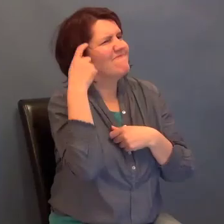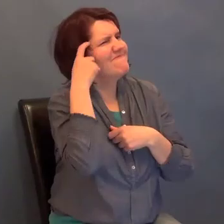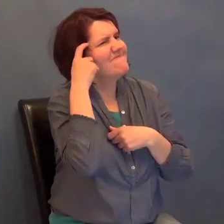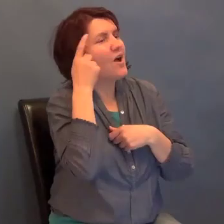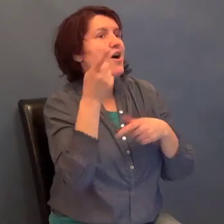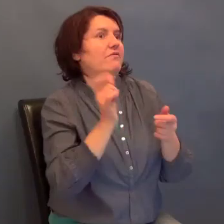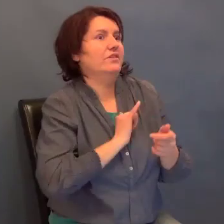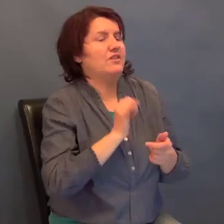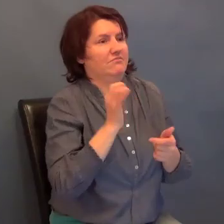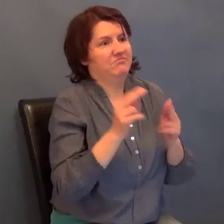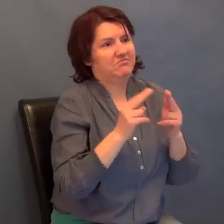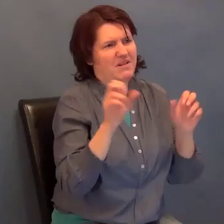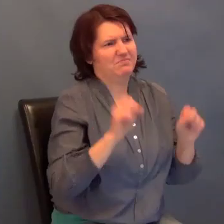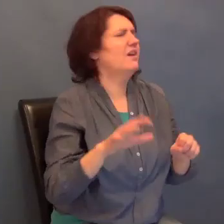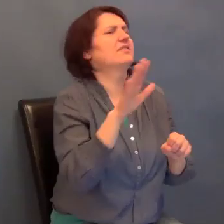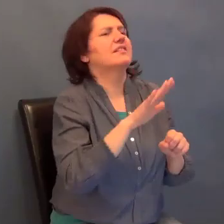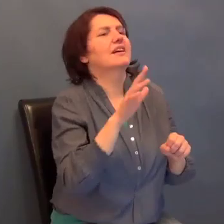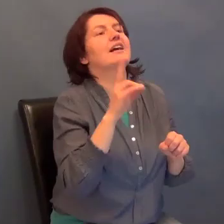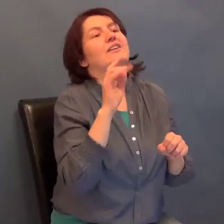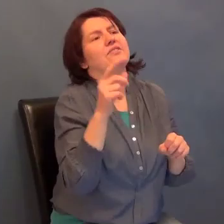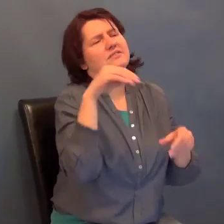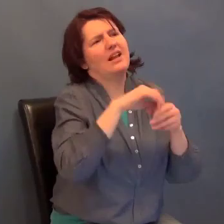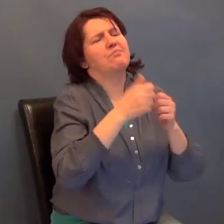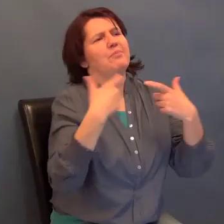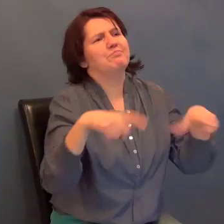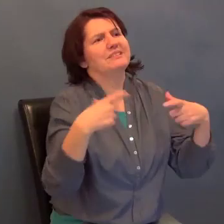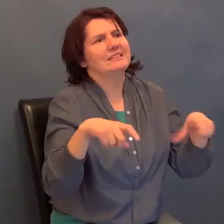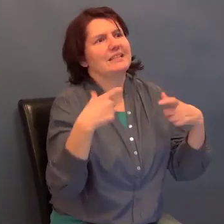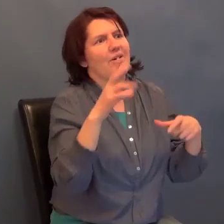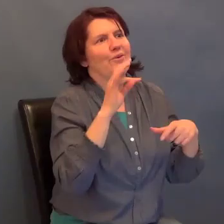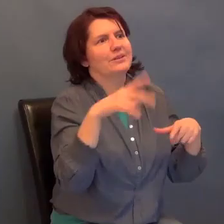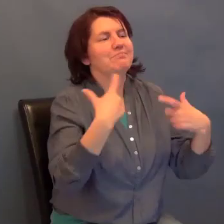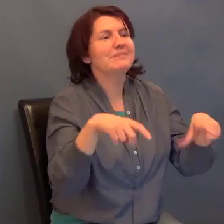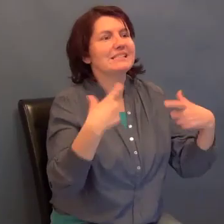Myślę... oo, wygodniej jest, dobrze umówmy się tak: w KFC obok banku albo na pizzę w Pizza Hut.